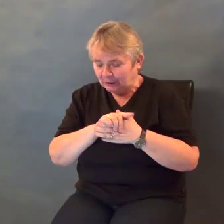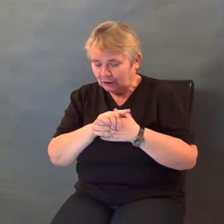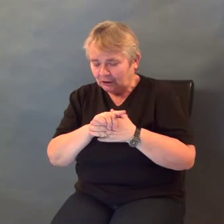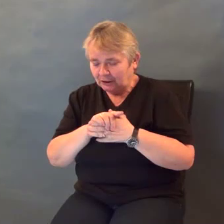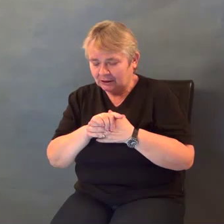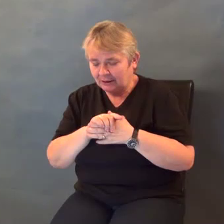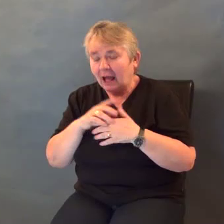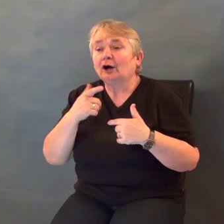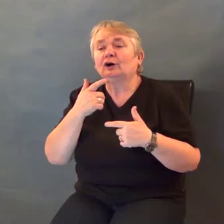To...